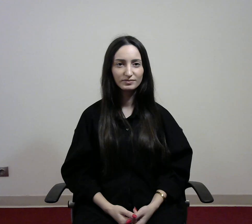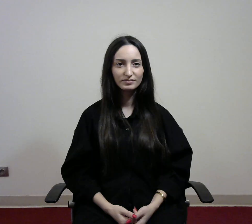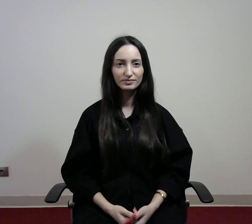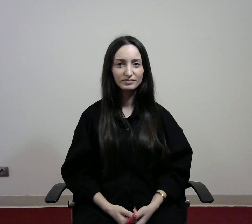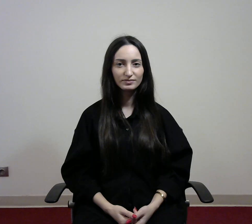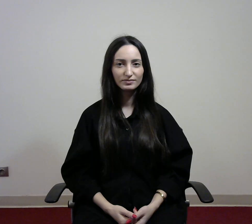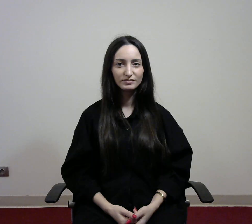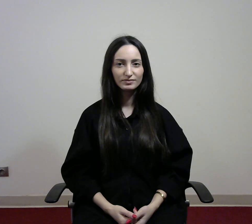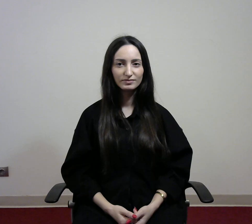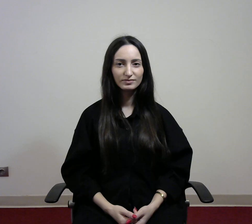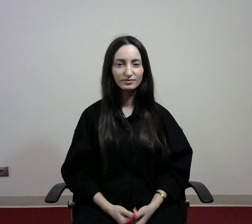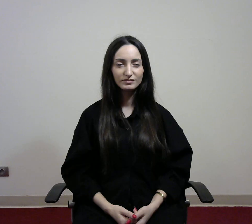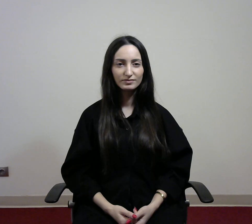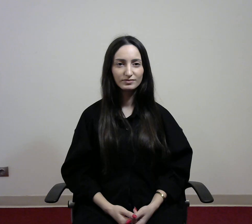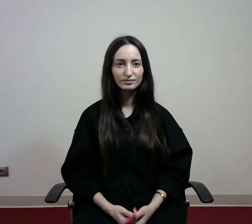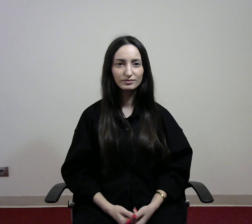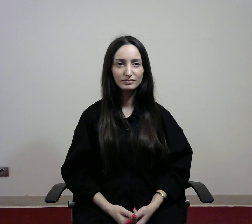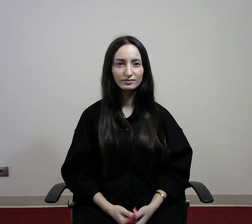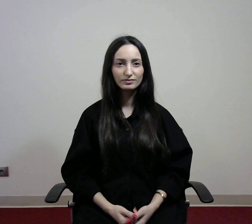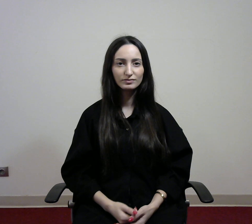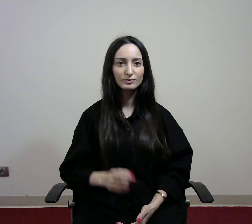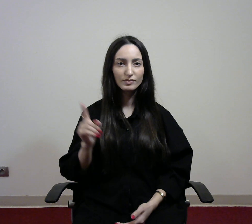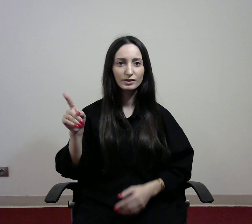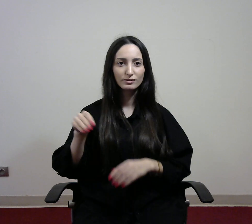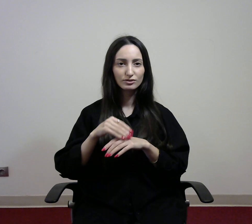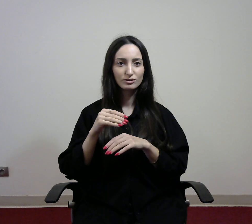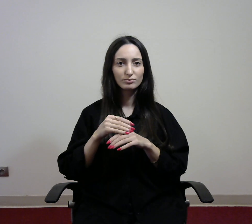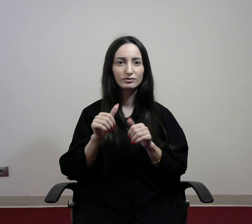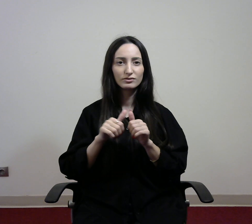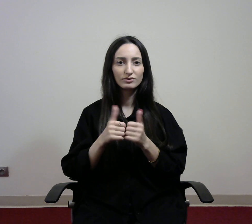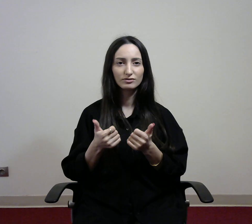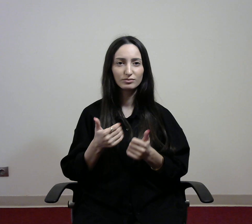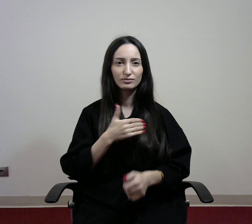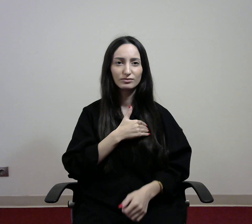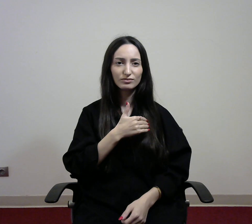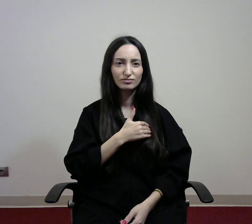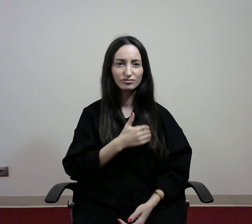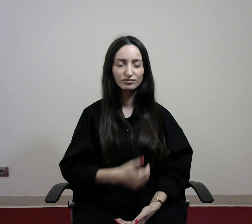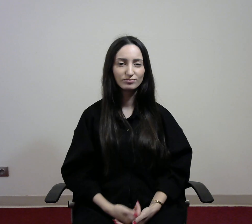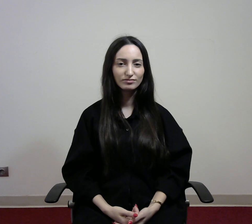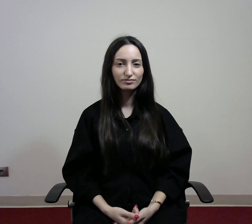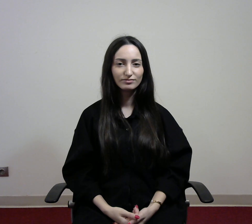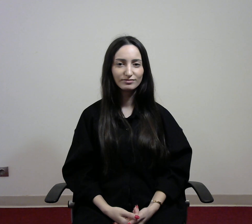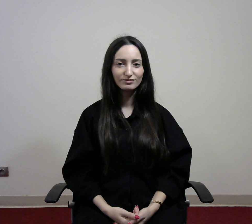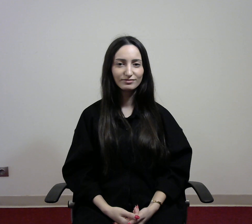O həyat yoldaşından ayrılmaq istəyir